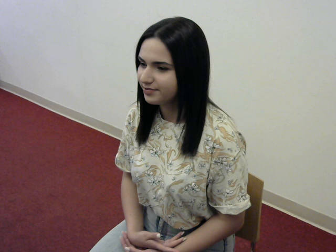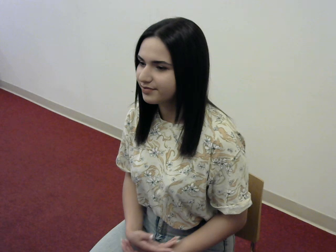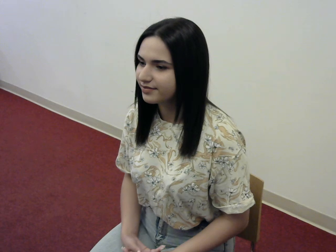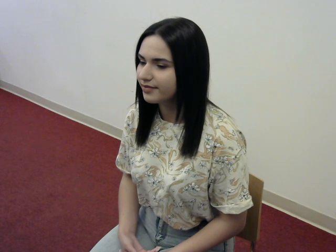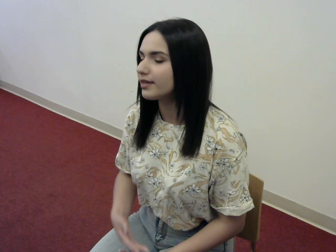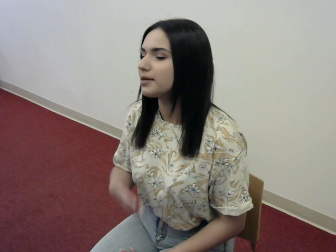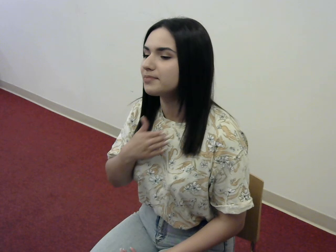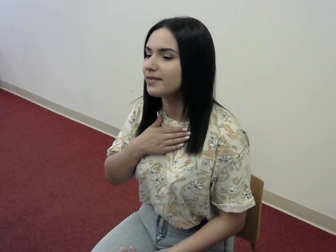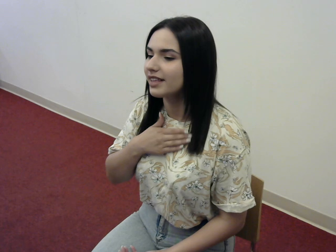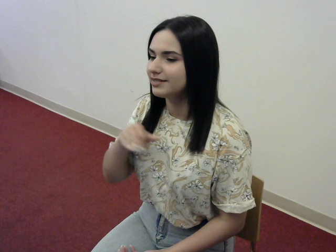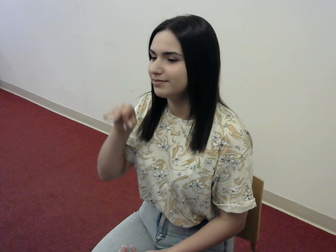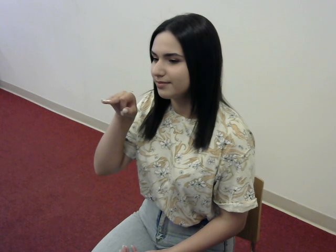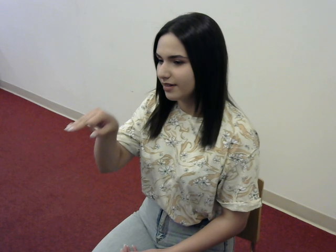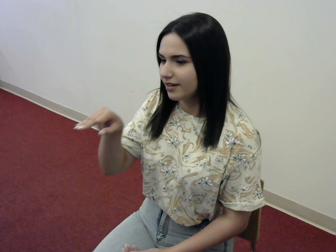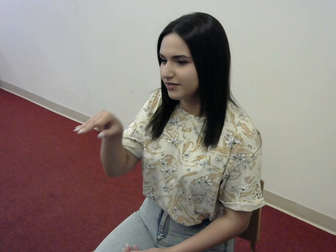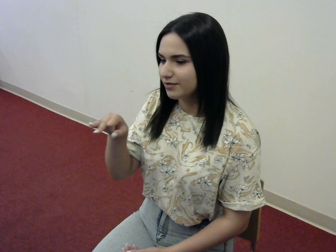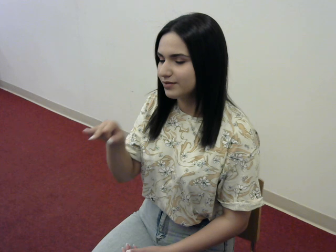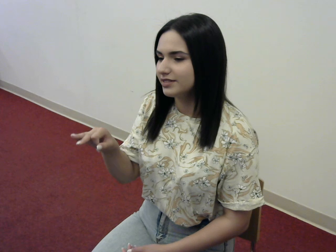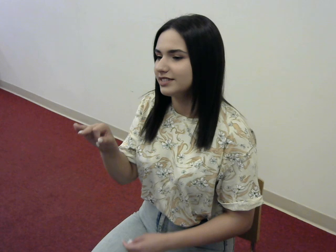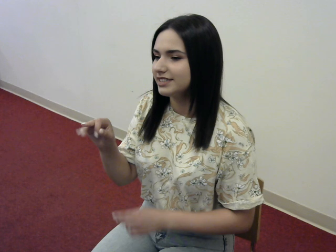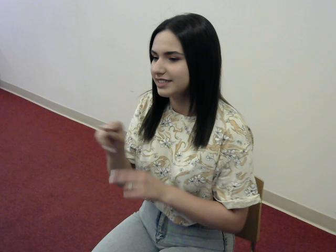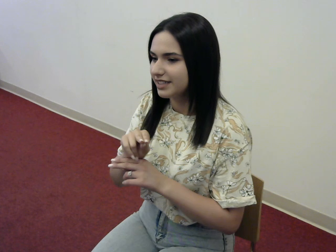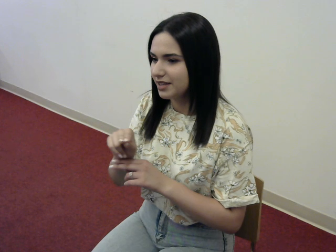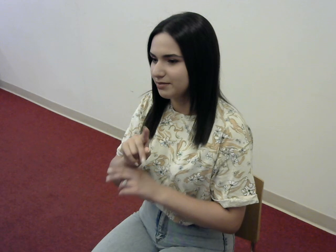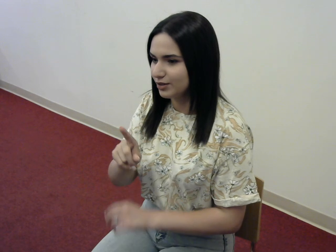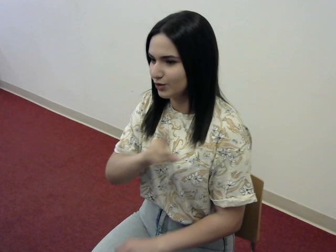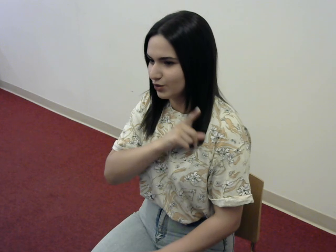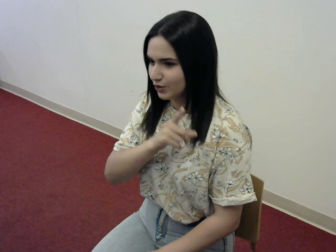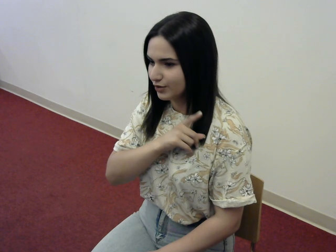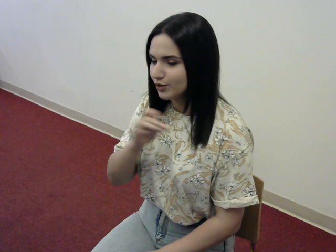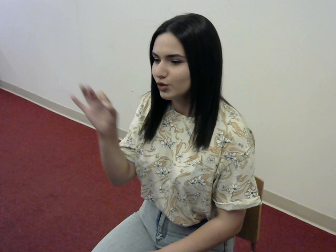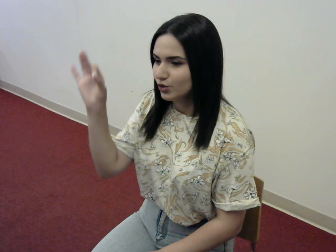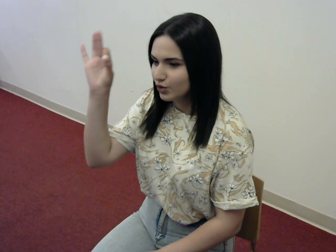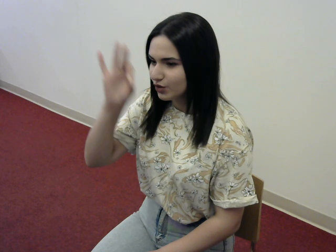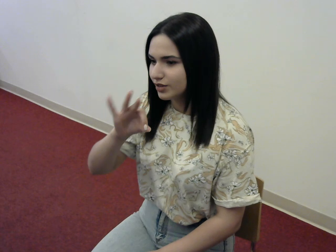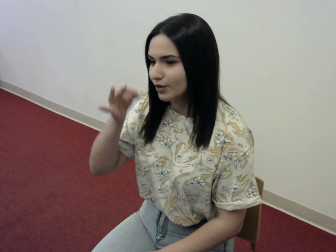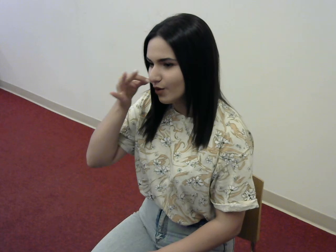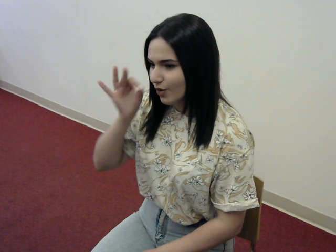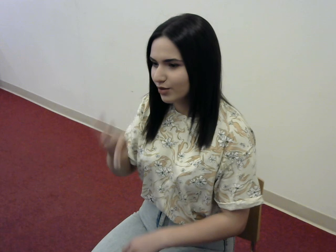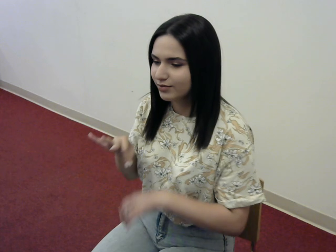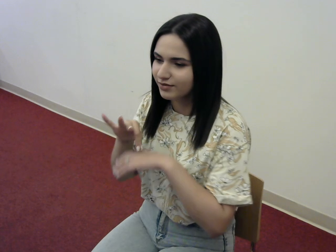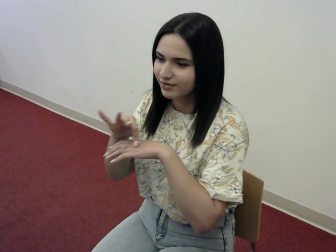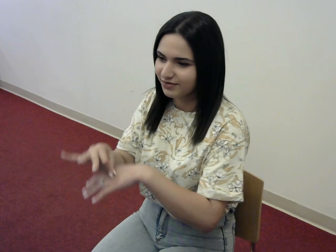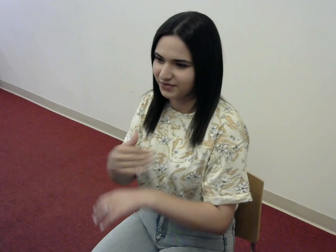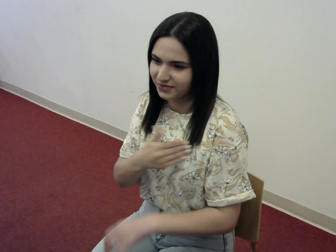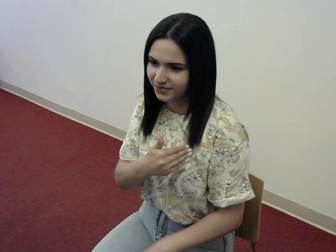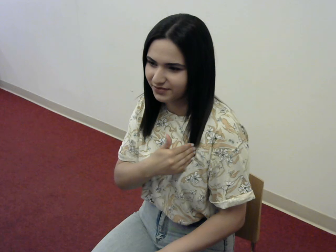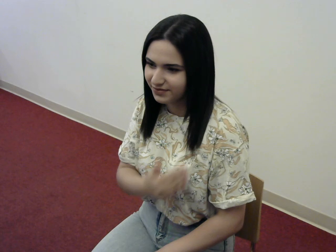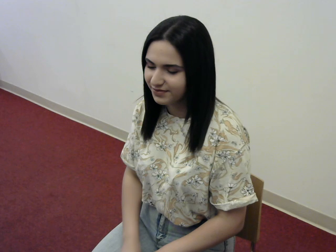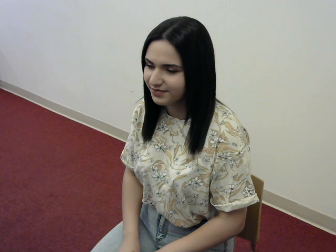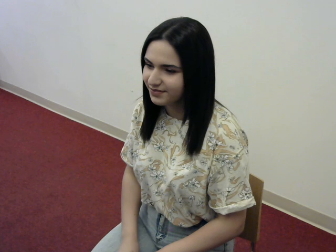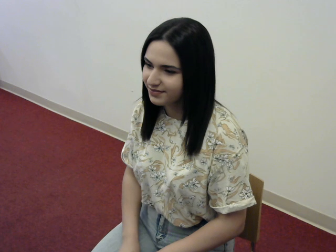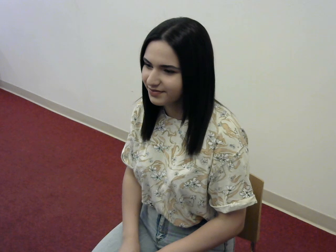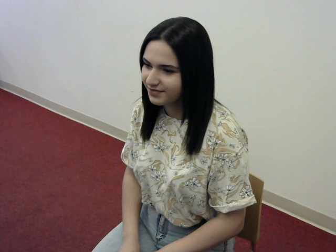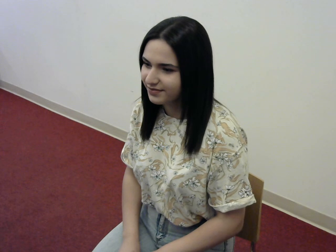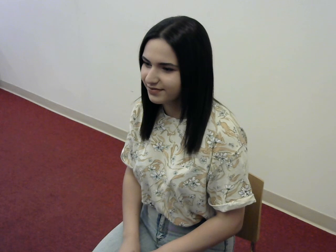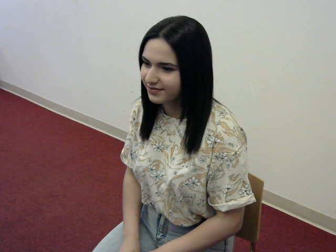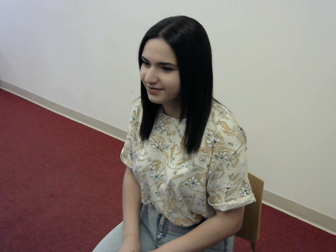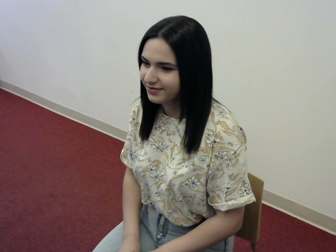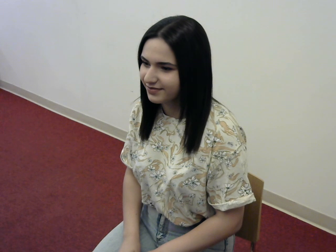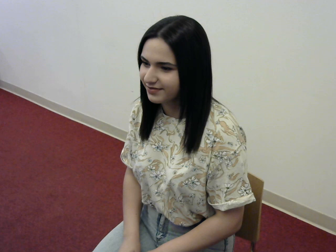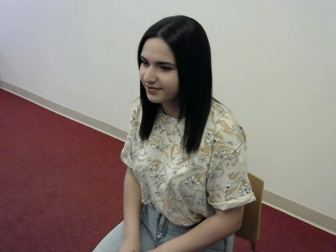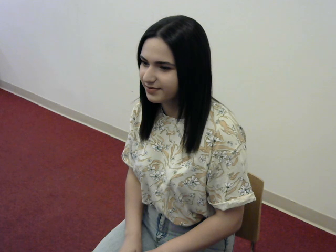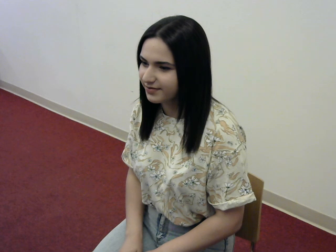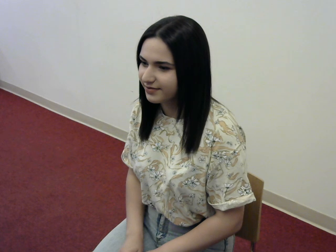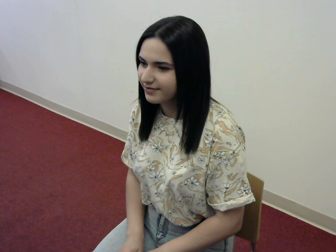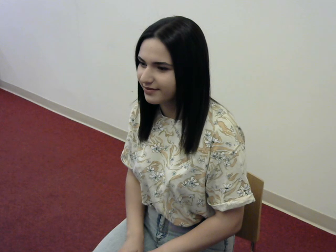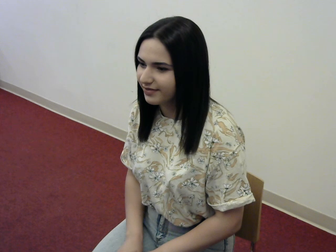Mən avtomobil təmiri üzrə təcrübə keçmək istəyirəm